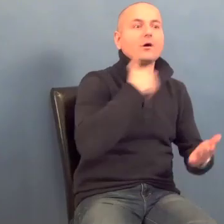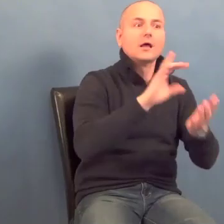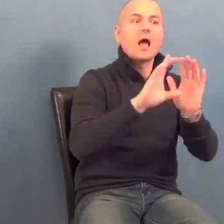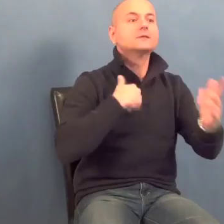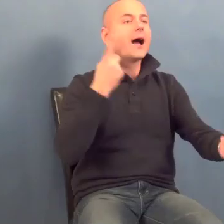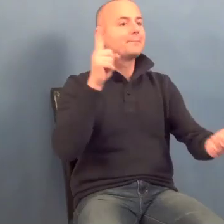No właśnie.